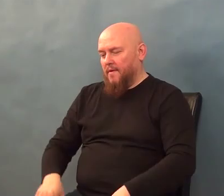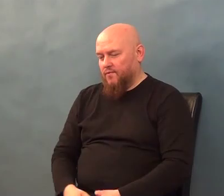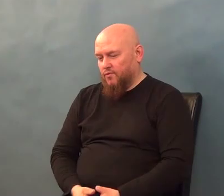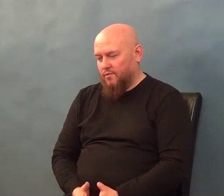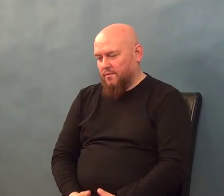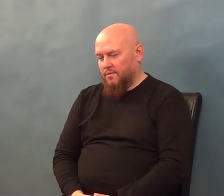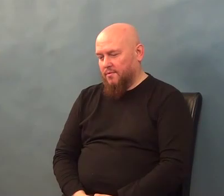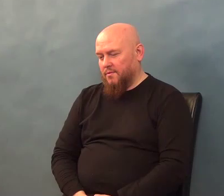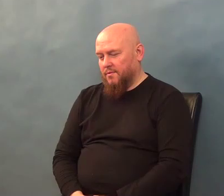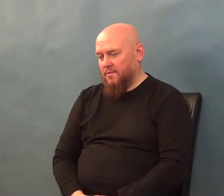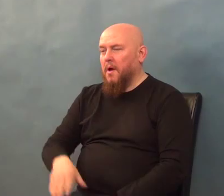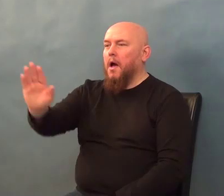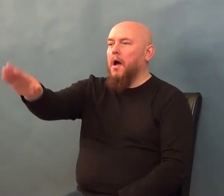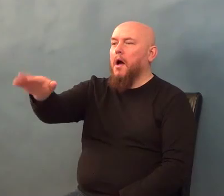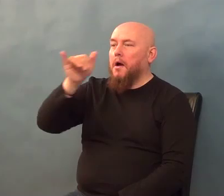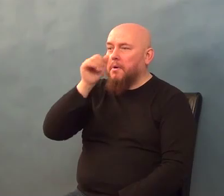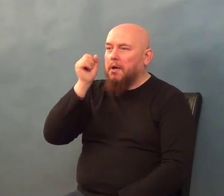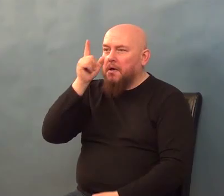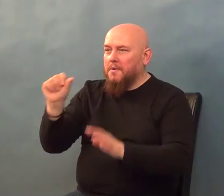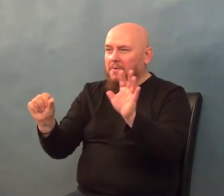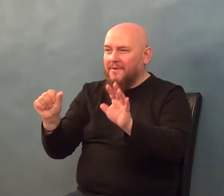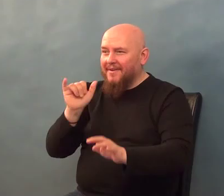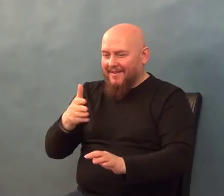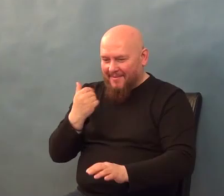O czwartej trzydzieści wyjeżdżam do dziadka na wieś.